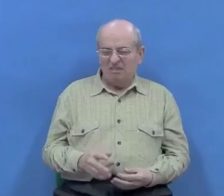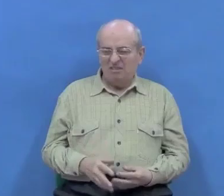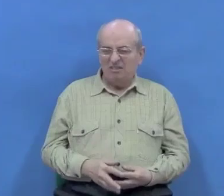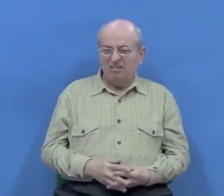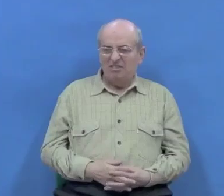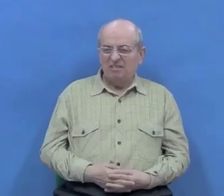Ja nie...